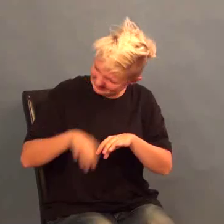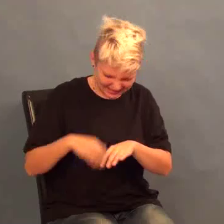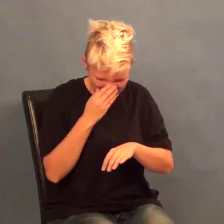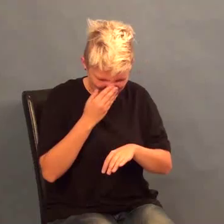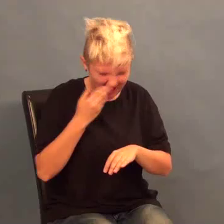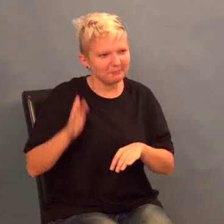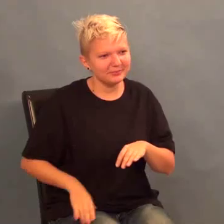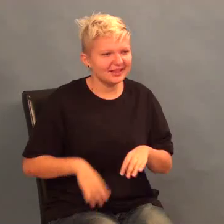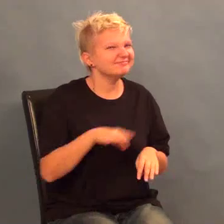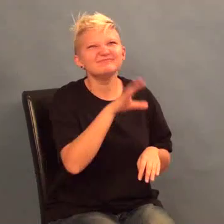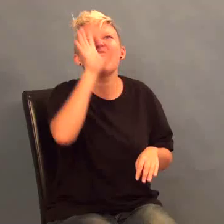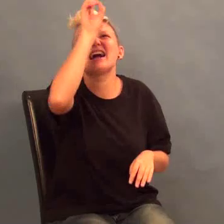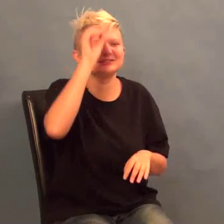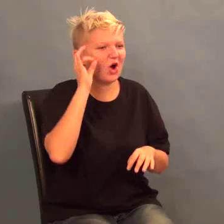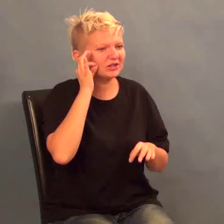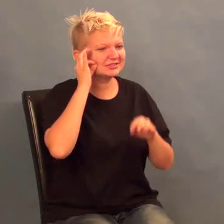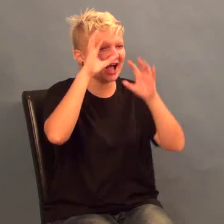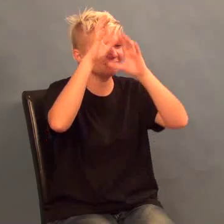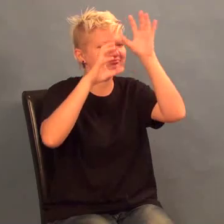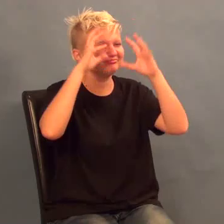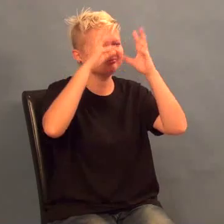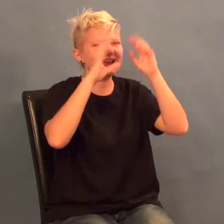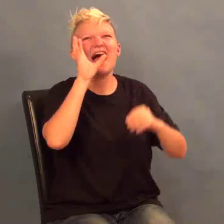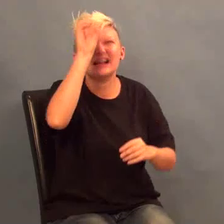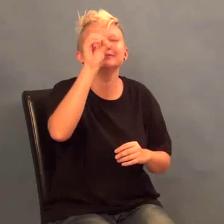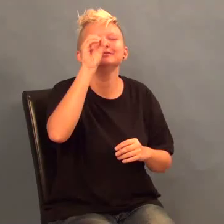Pies podskakiwał i szczekał na ul na drzewie.